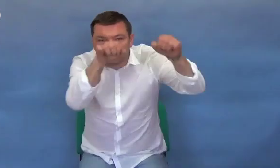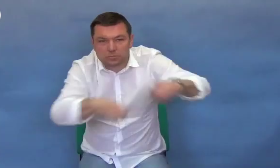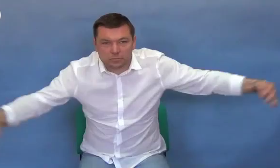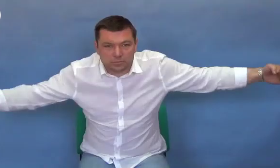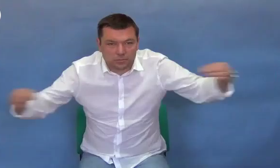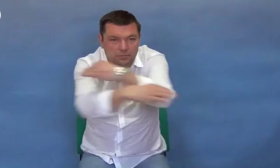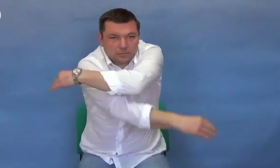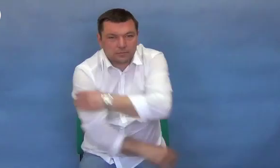Mogą się mijać.